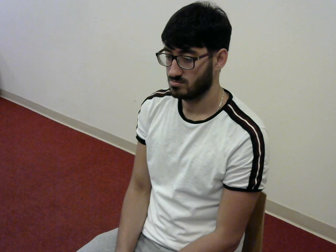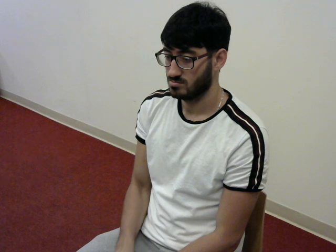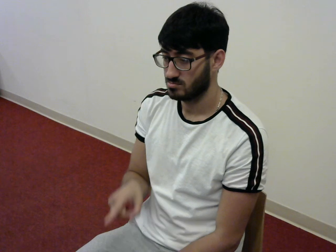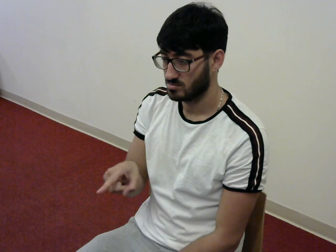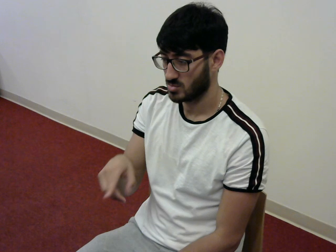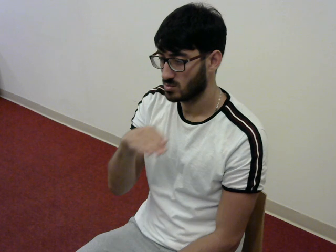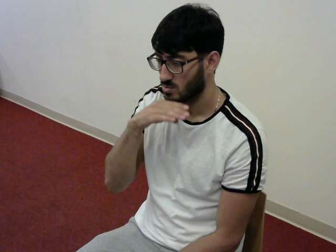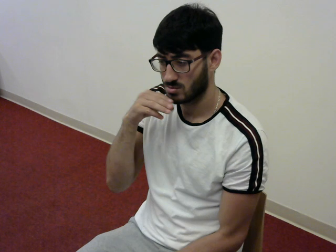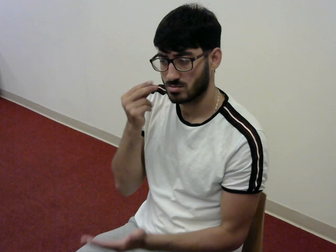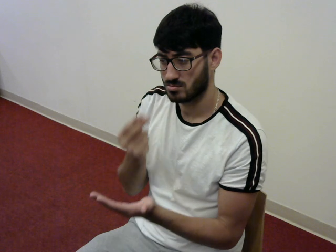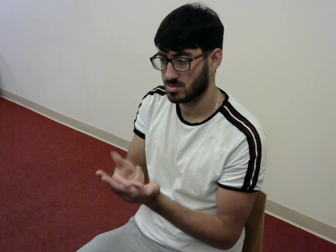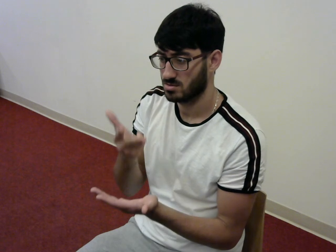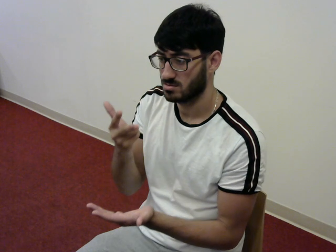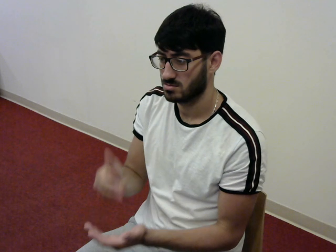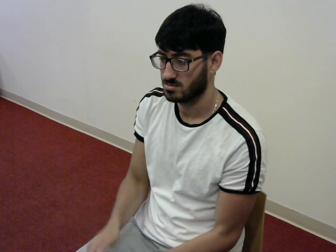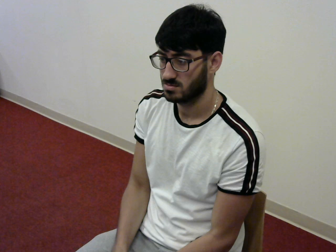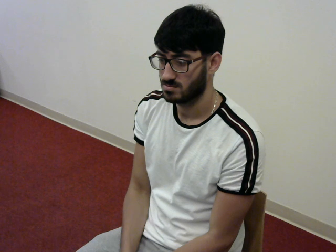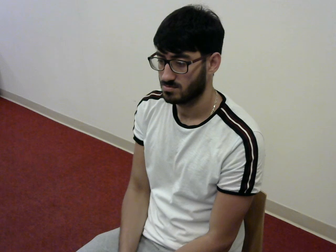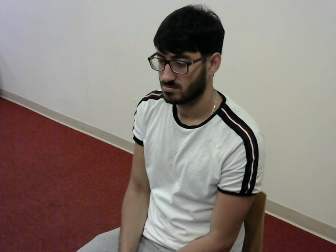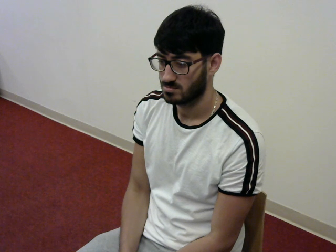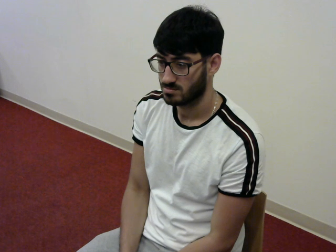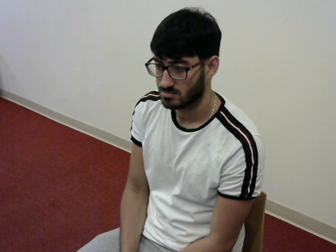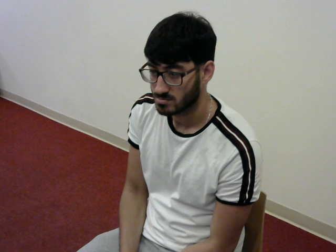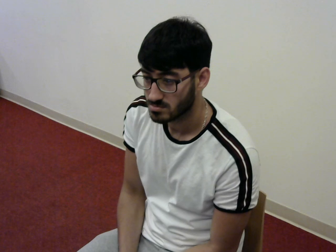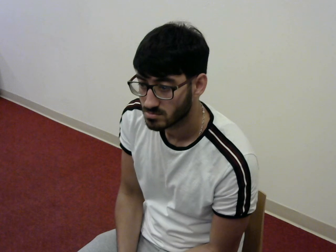Bu çox bahadır